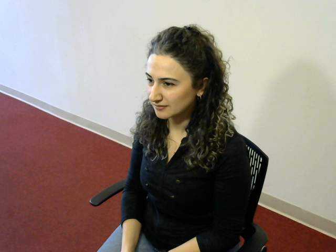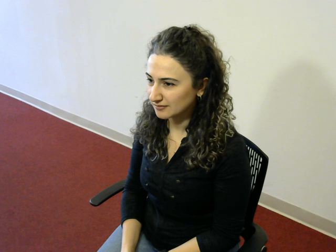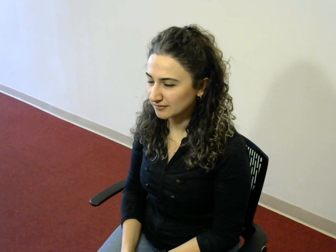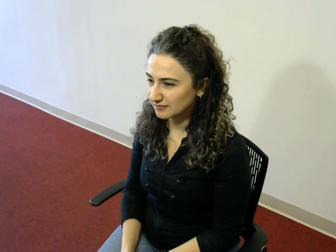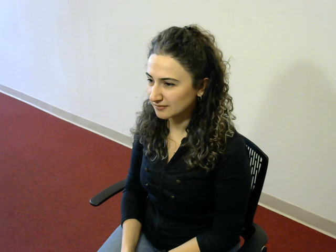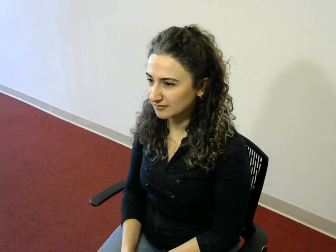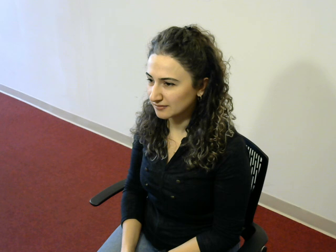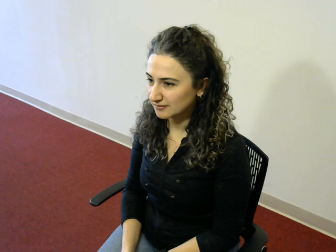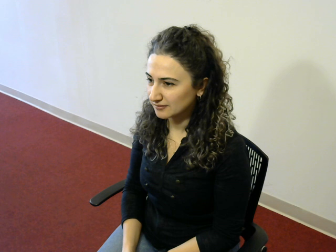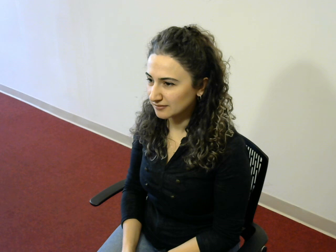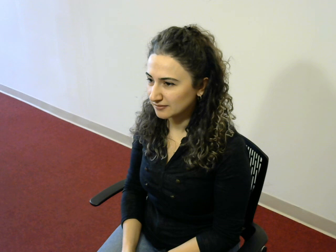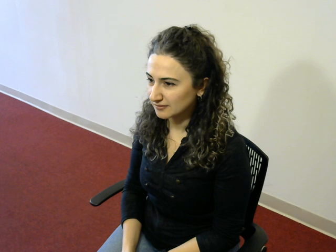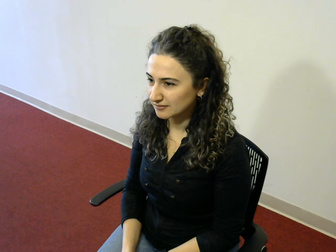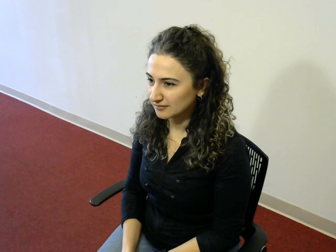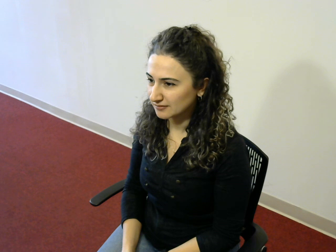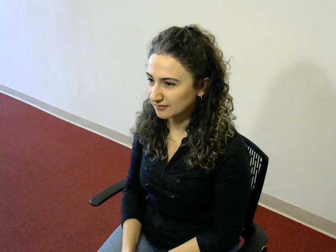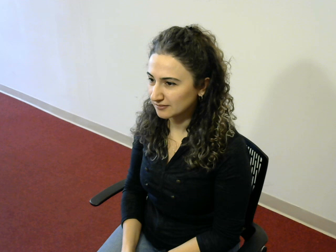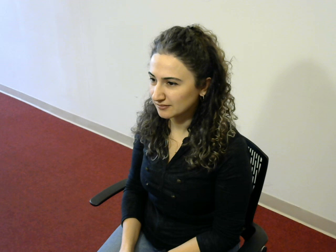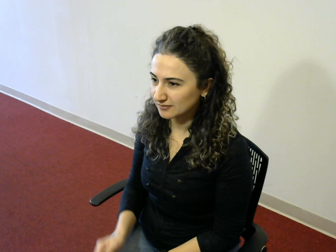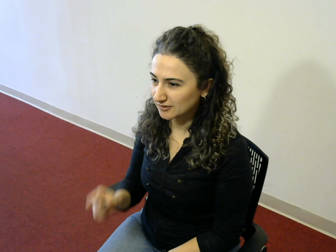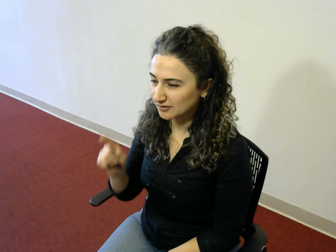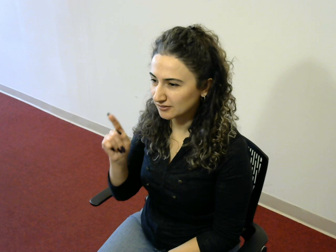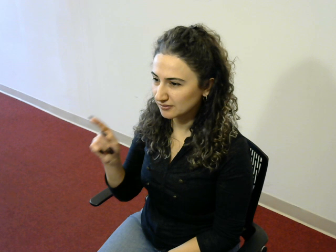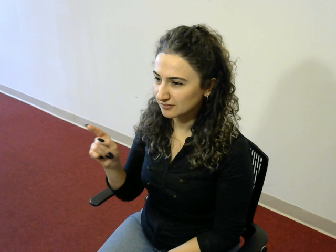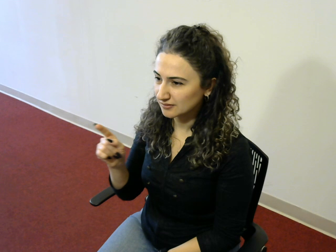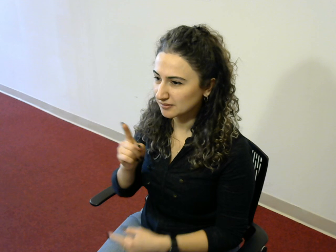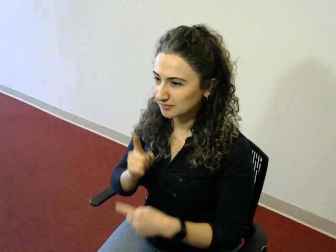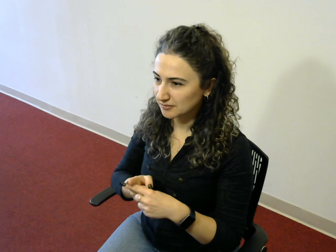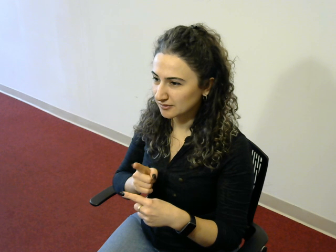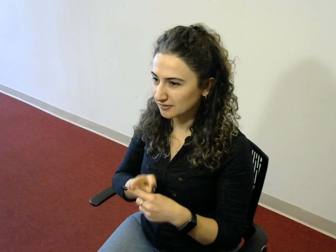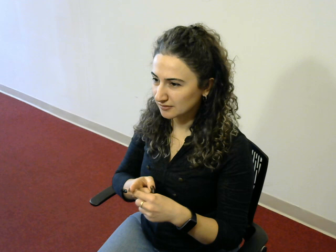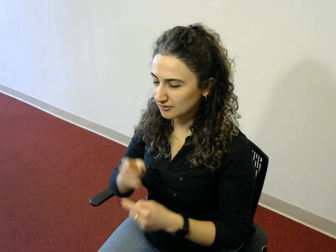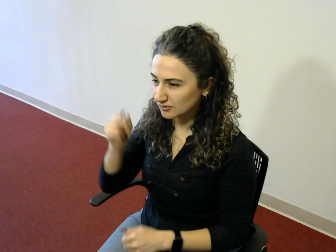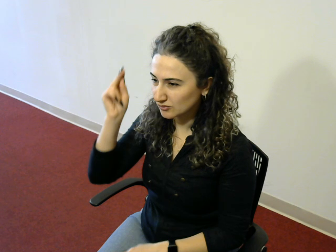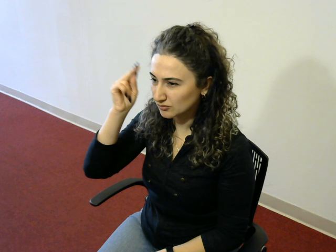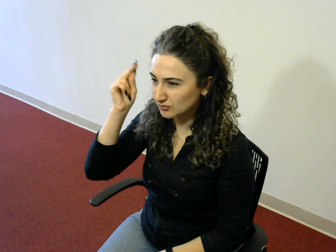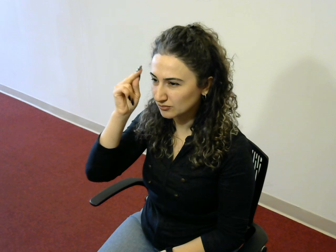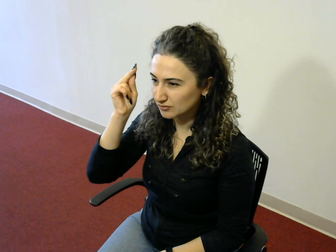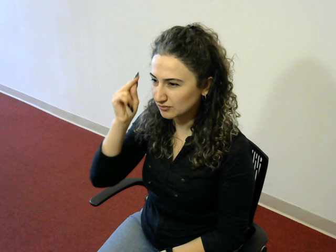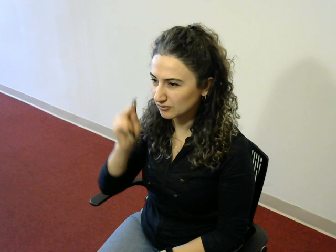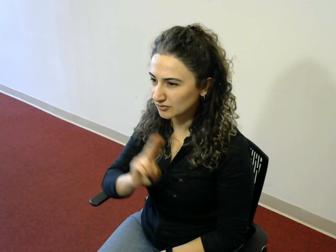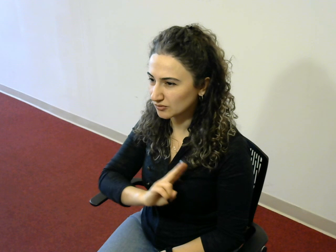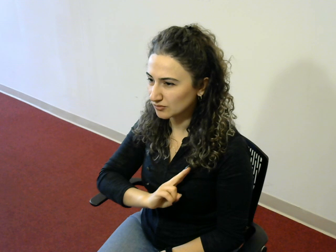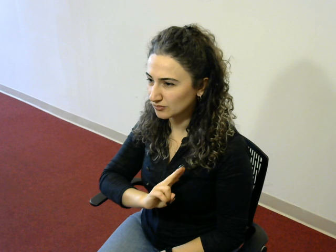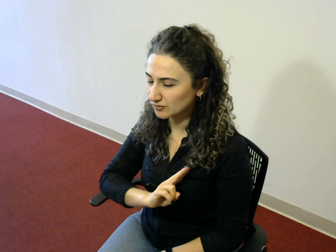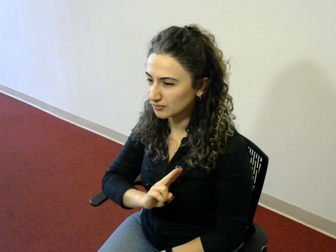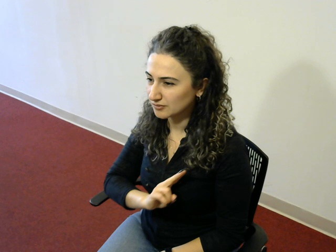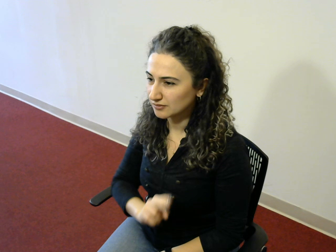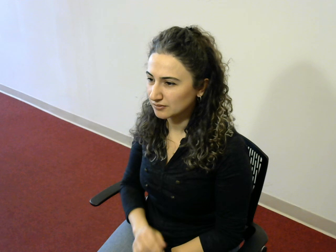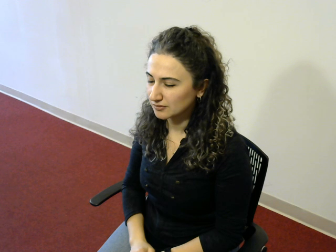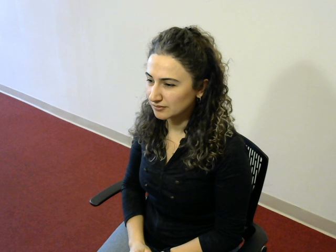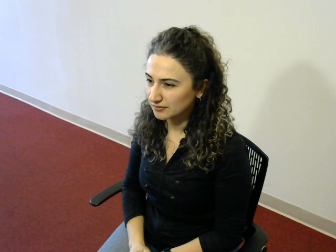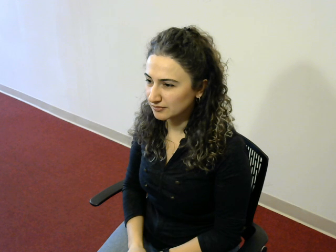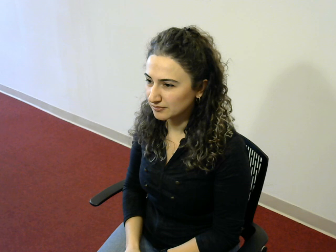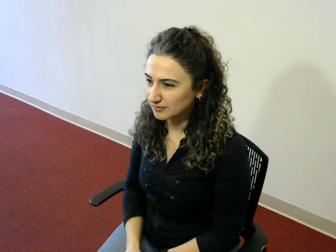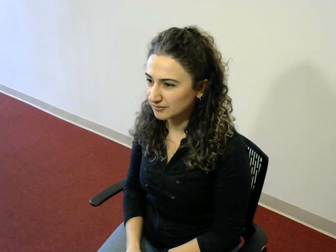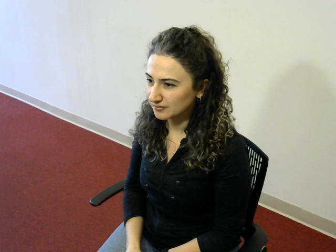O riyazi dərsləri sevir